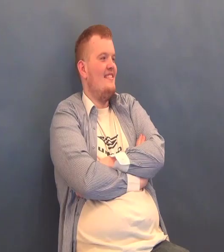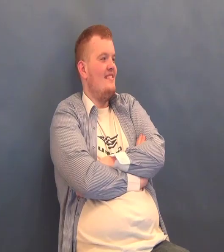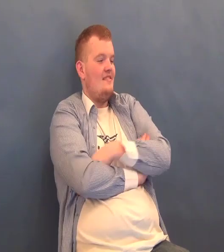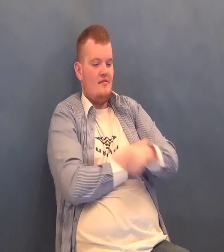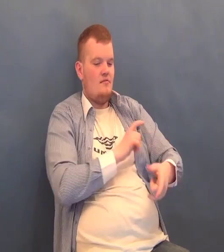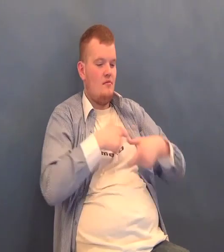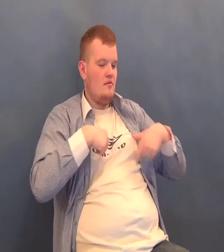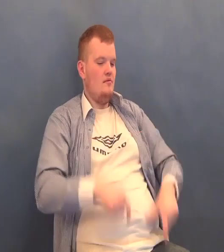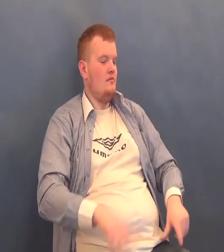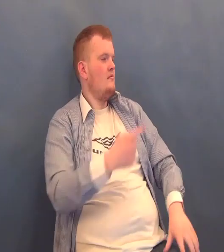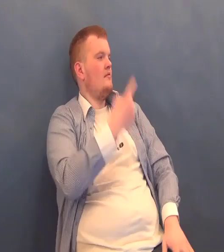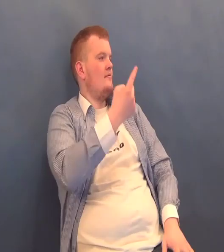Jest zakaz noszenia stroju kąpielowego.